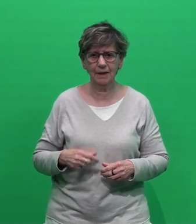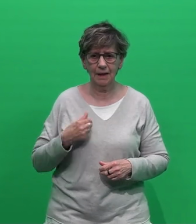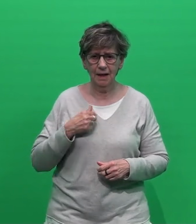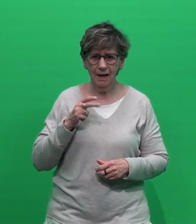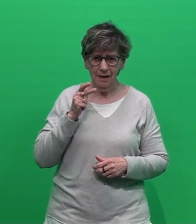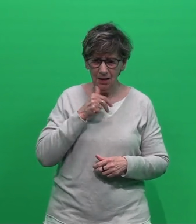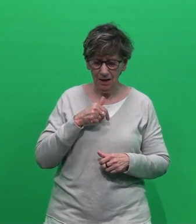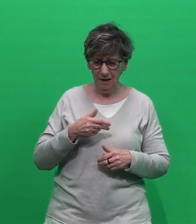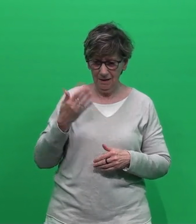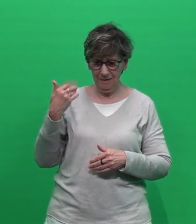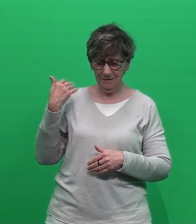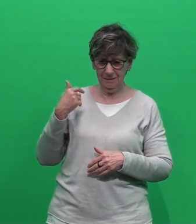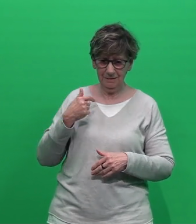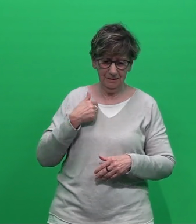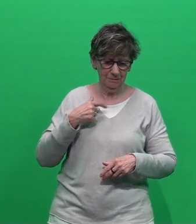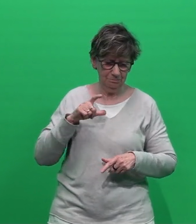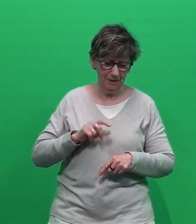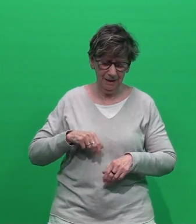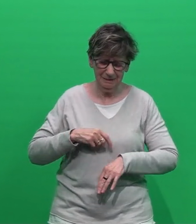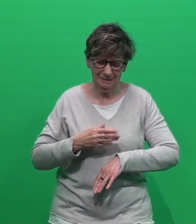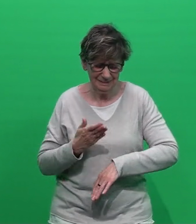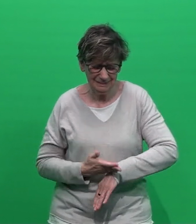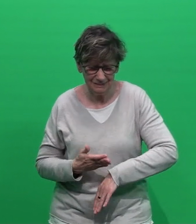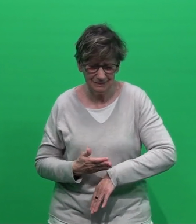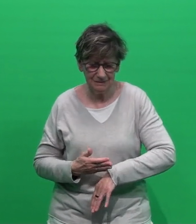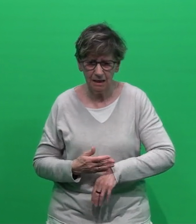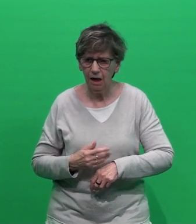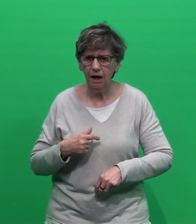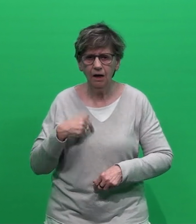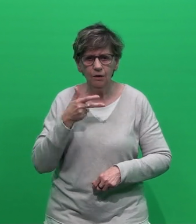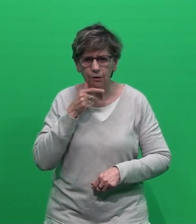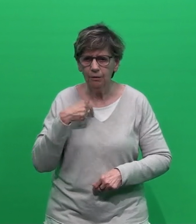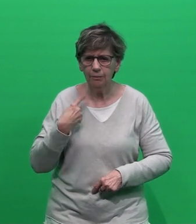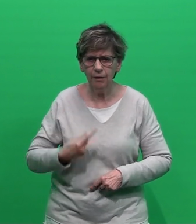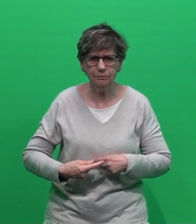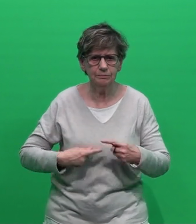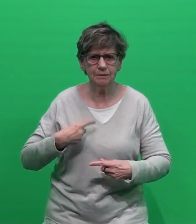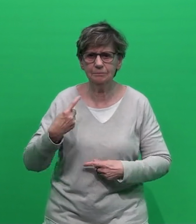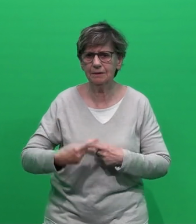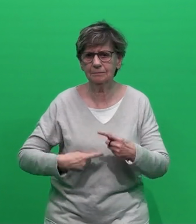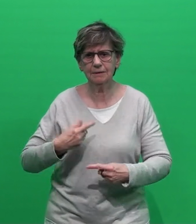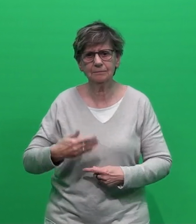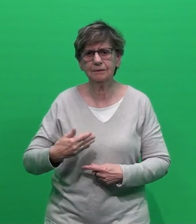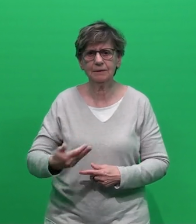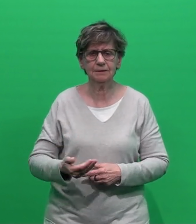Fa temps em vaig fer mal per un cop al peu i el dolor ha anat a més des d'aleshores.